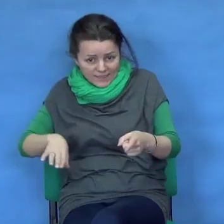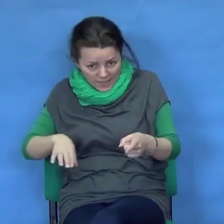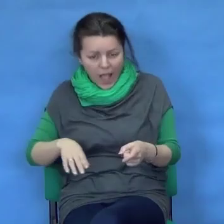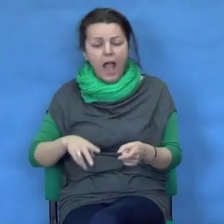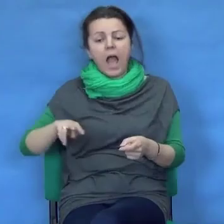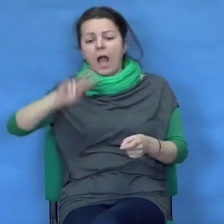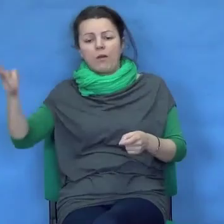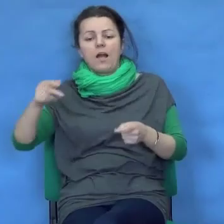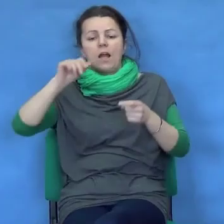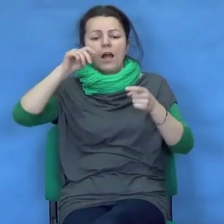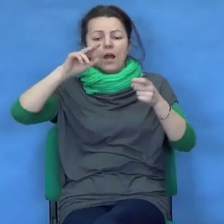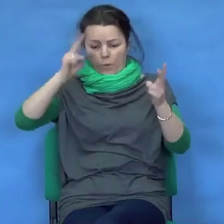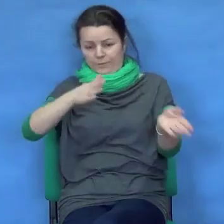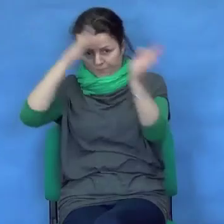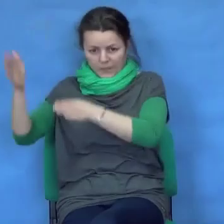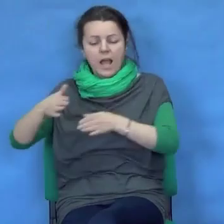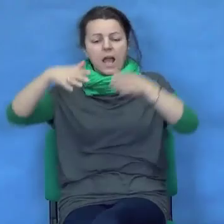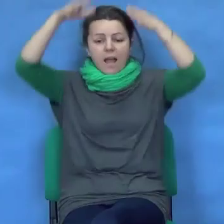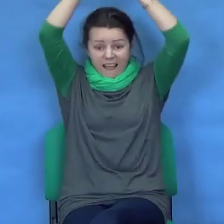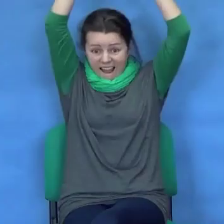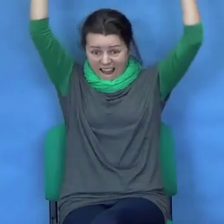Na drugim obrazku ma na głowie wielki okrągły owoc.